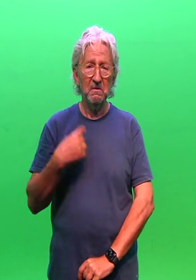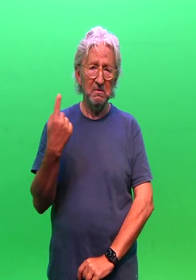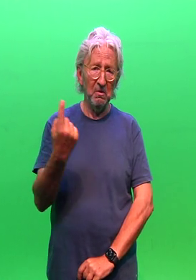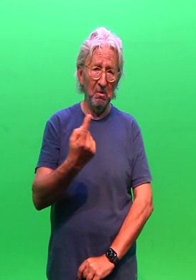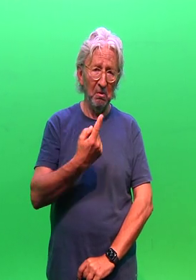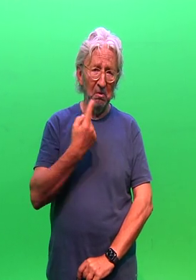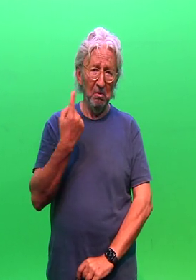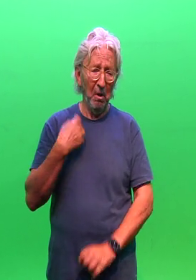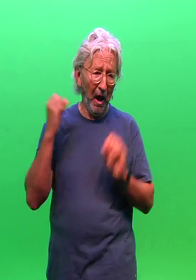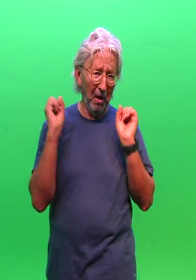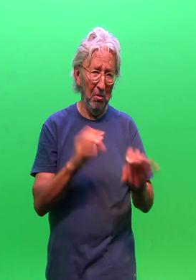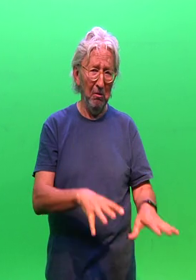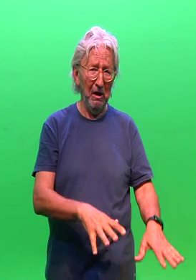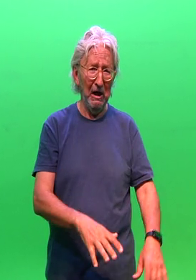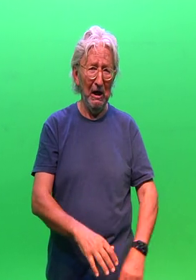Visc sol i abandonat.